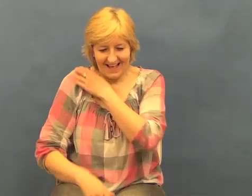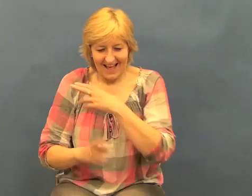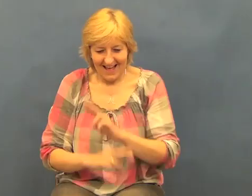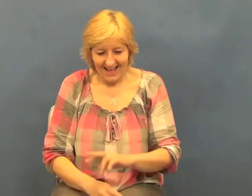Następny.